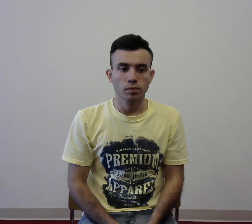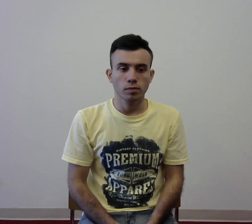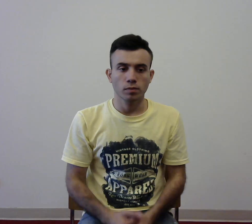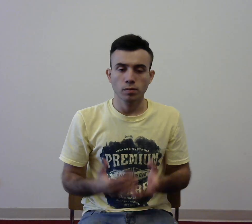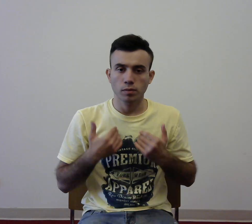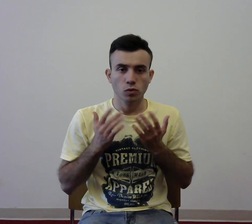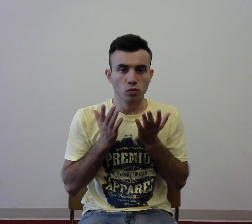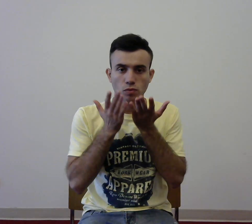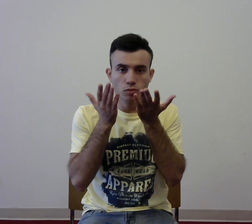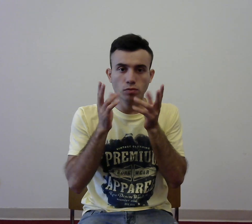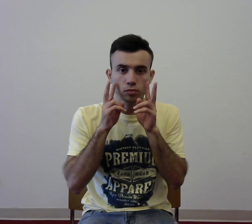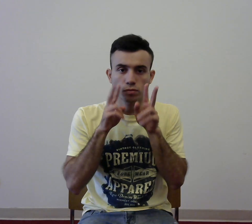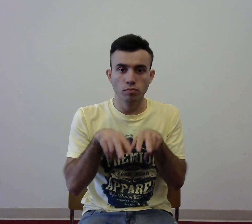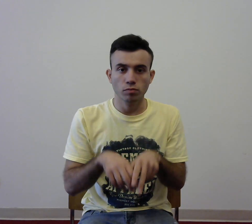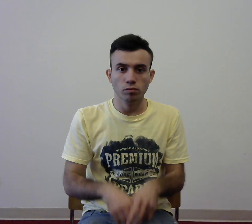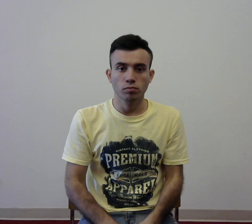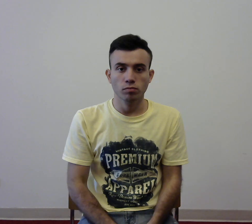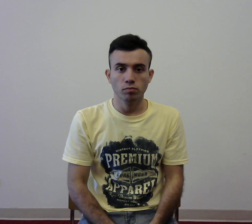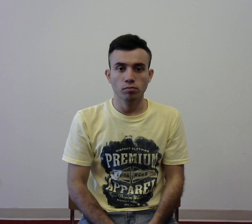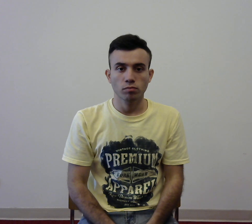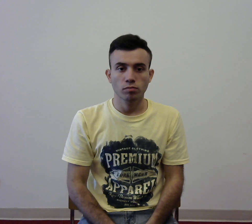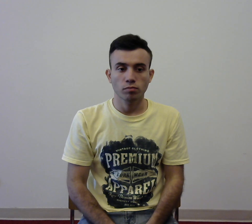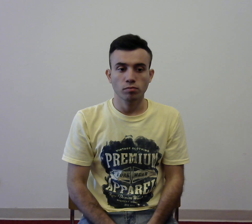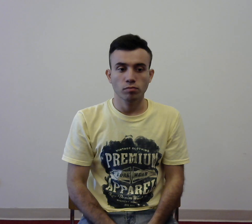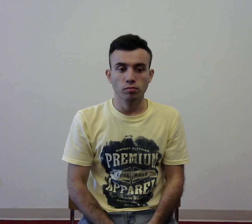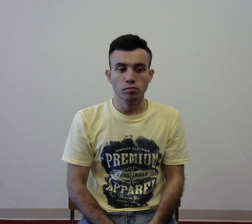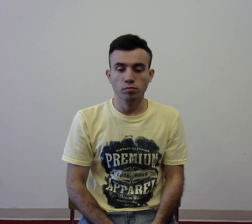Mən oxuya bilmirəm